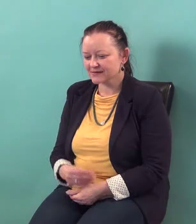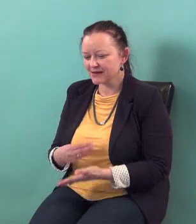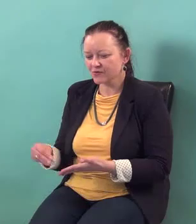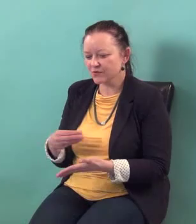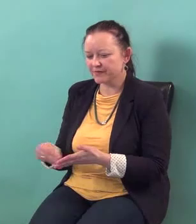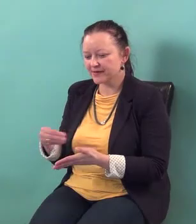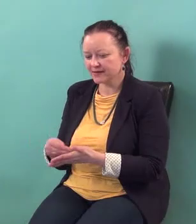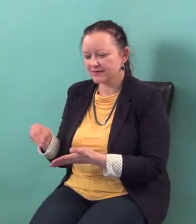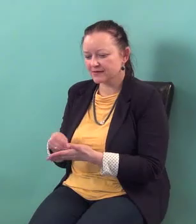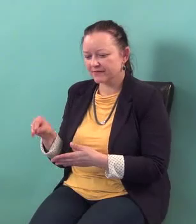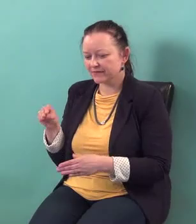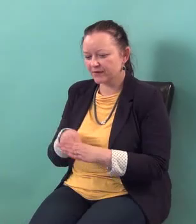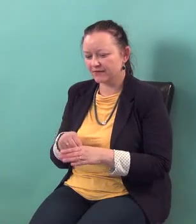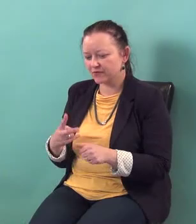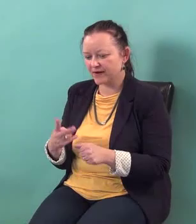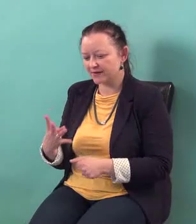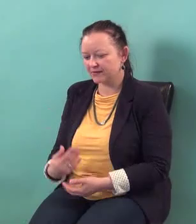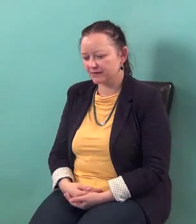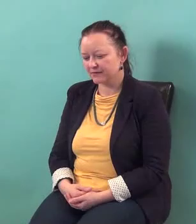W dwudziestego czwartego też zakupy.